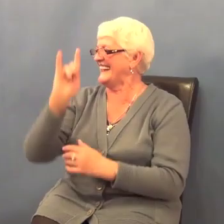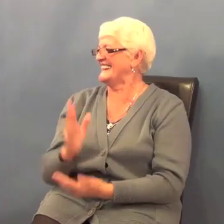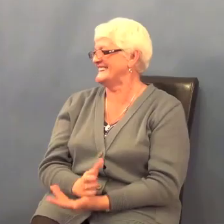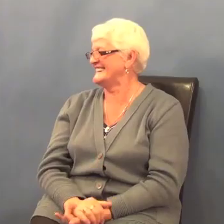I już.